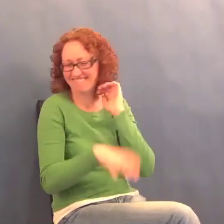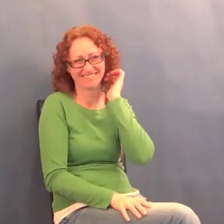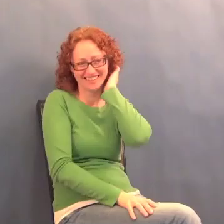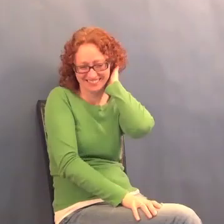Głupota.